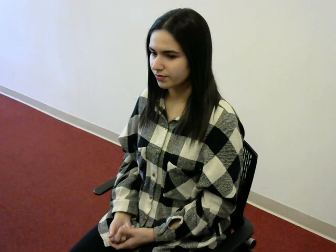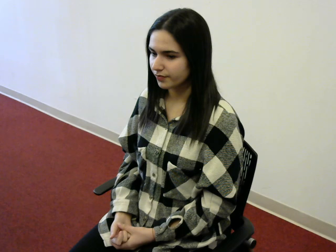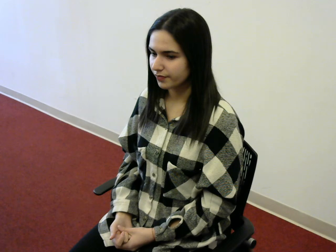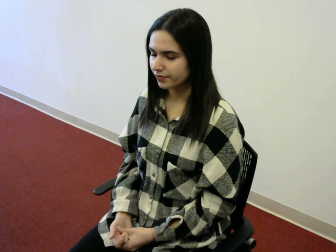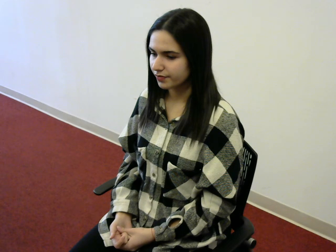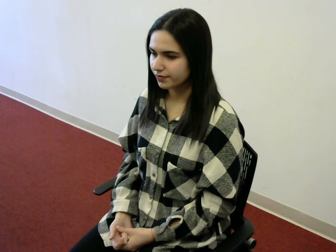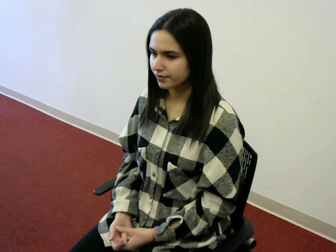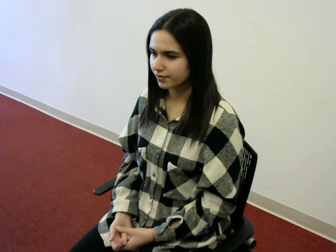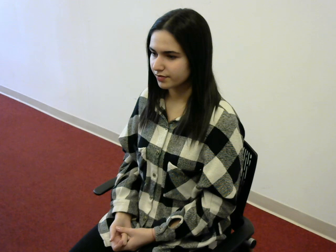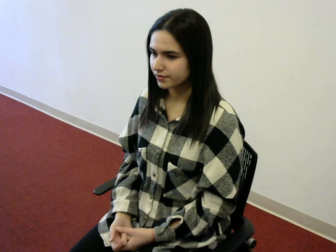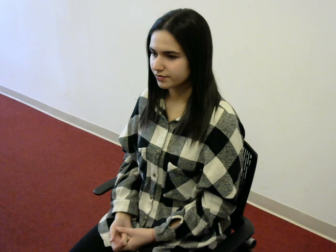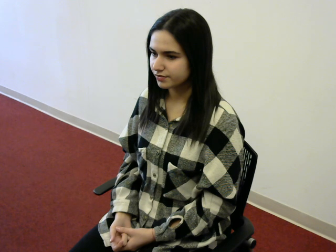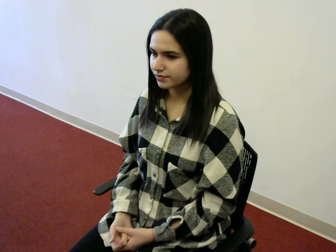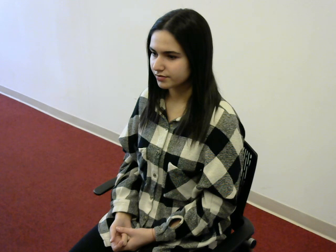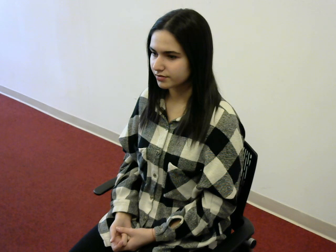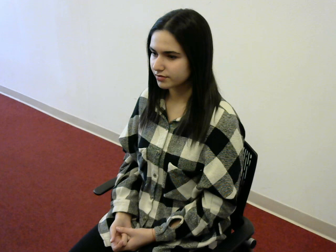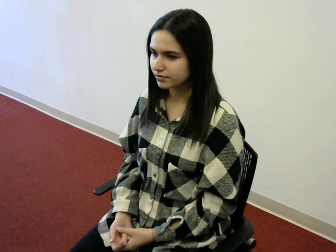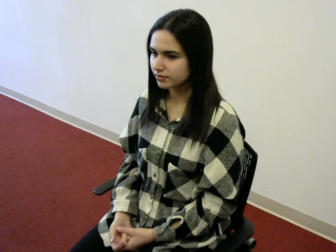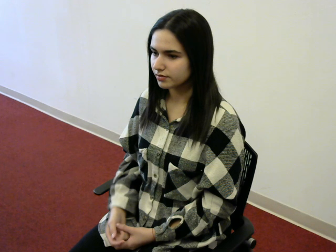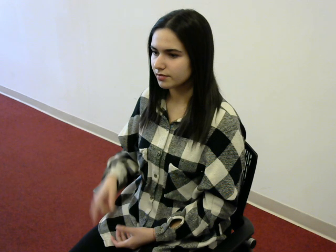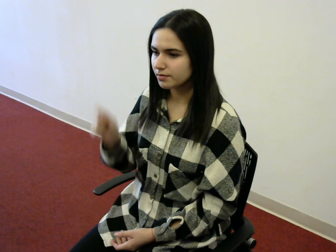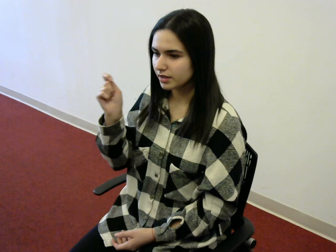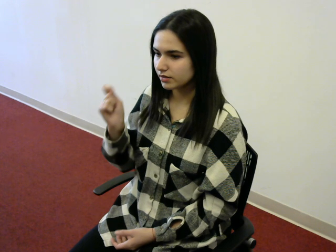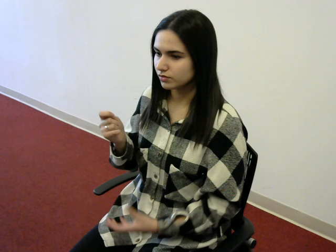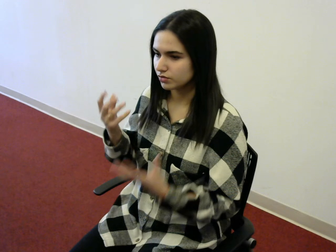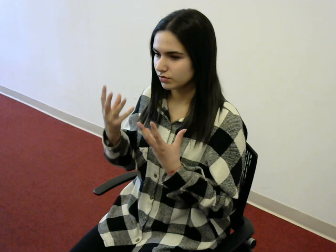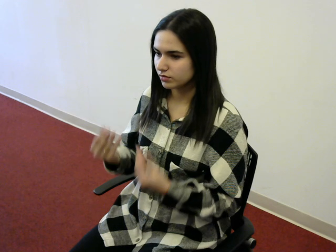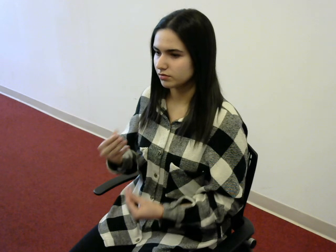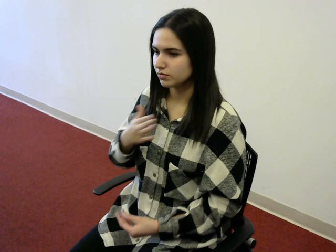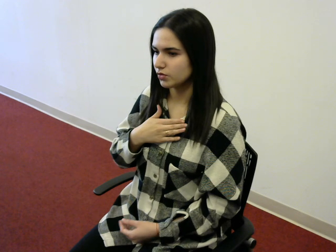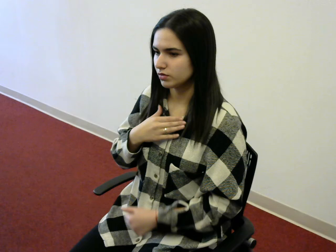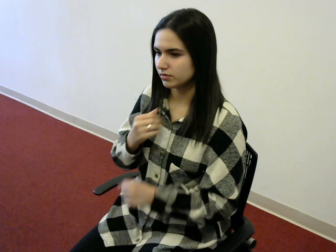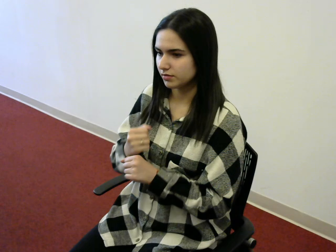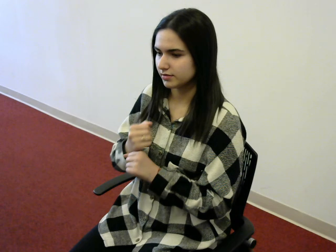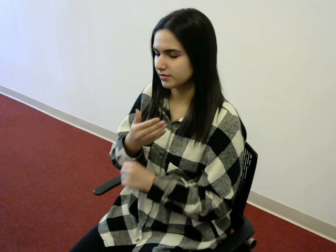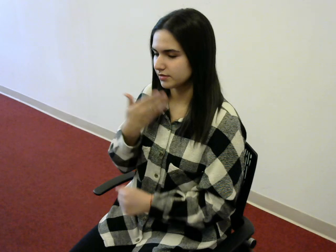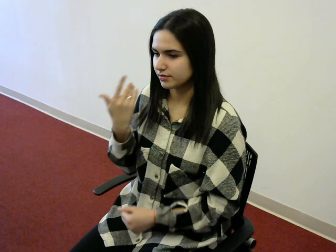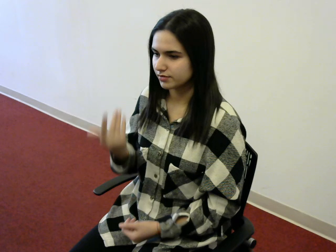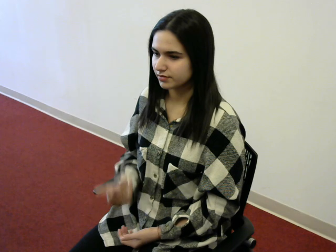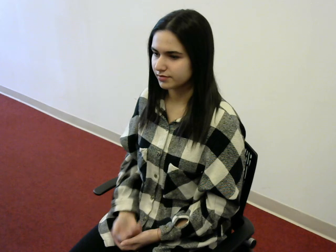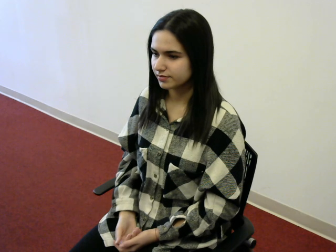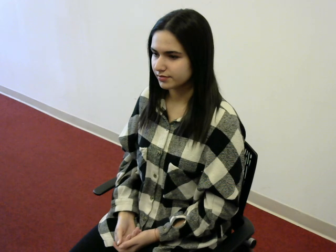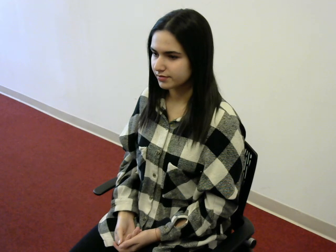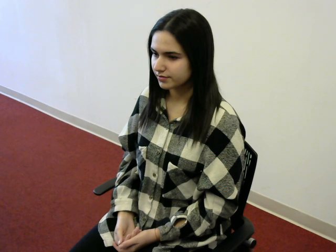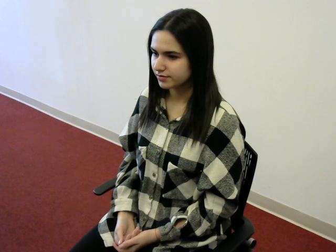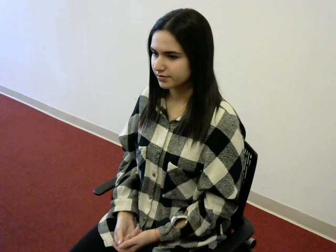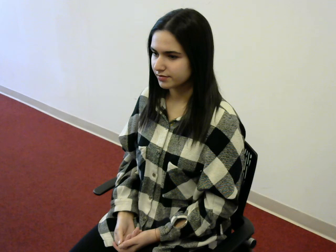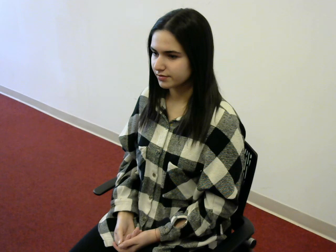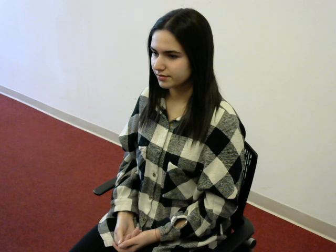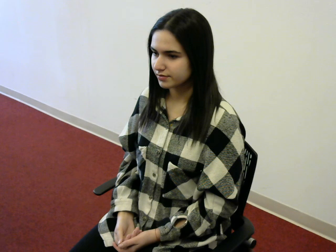Bazar günü mənim işim yoxdur